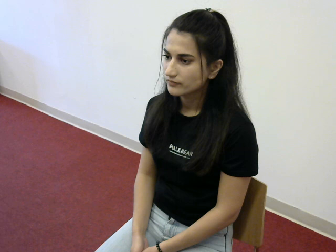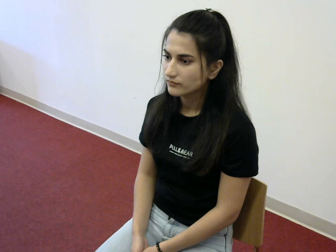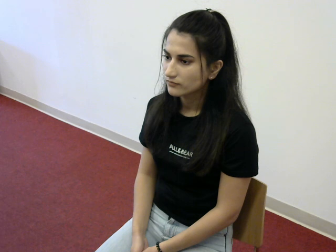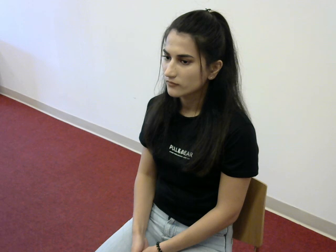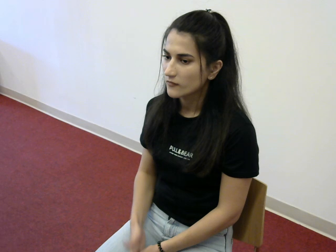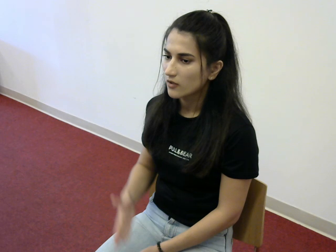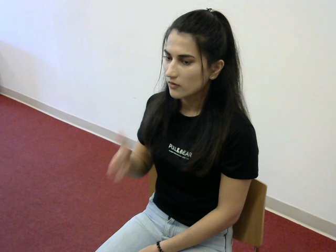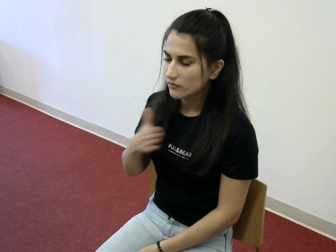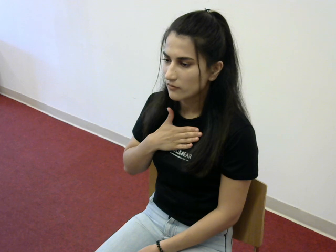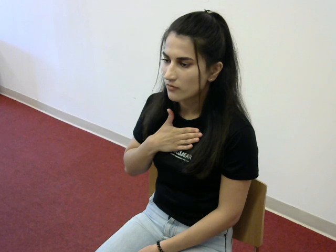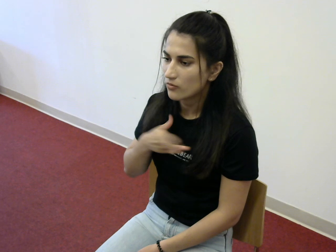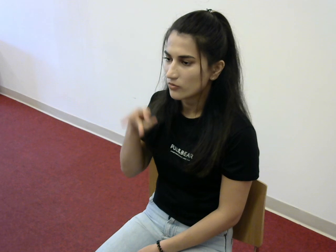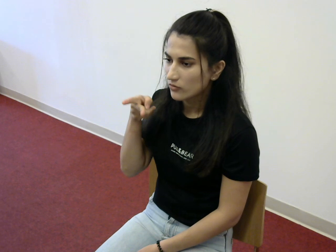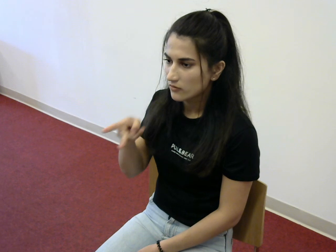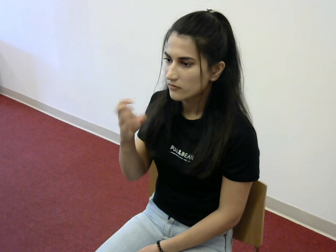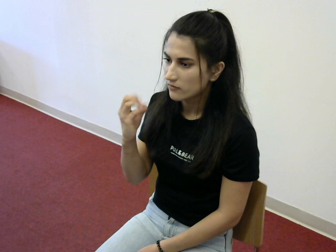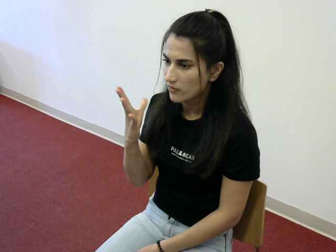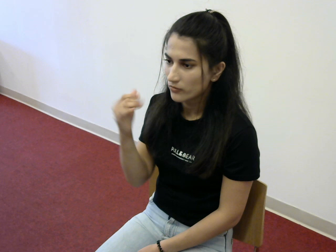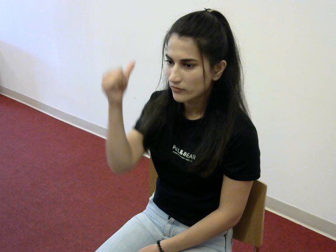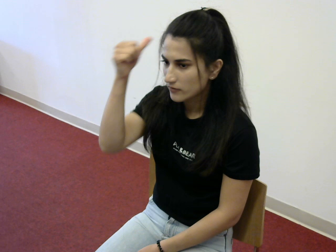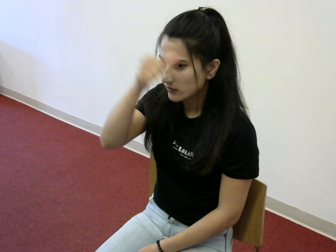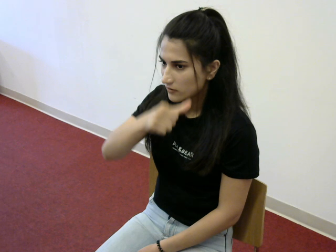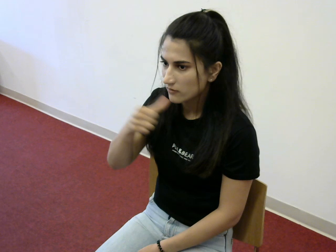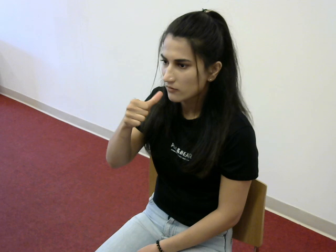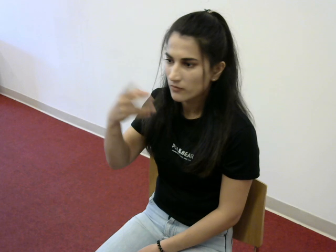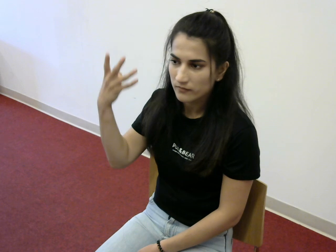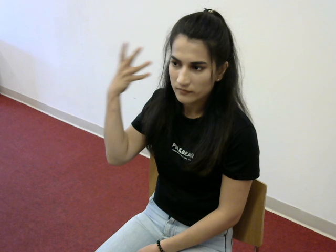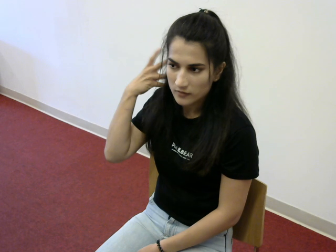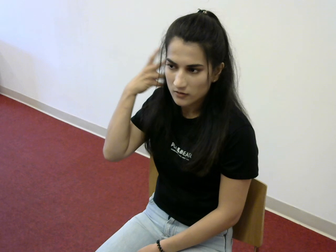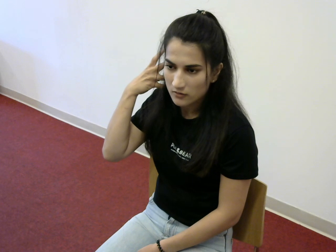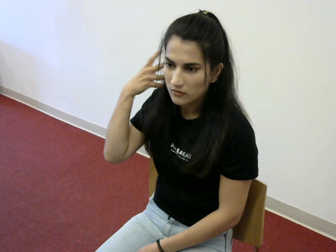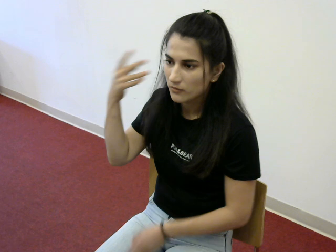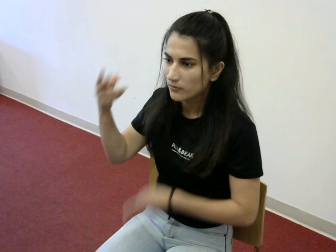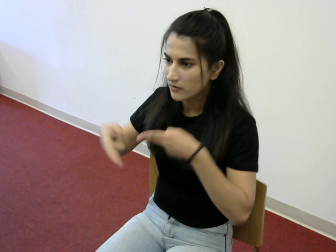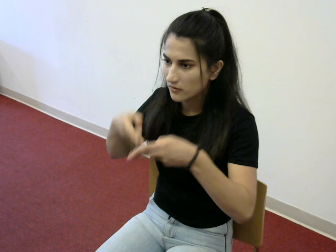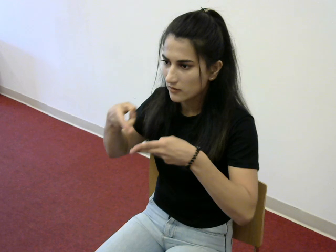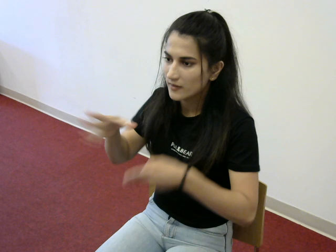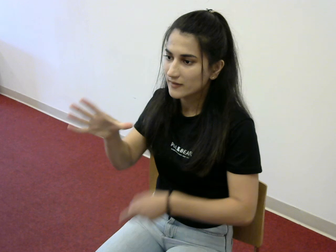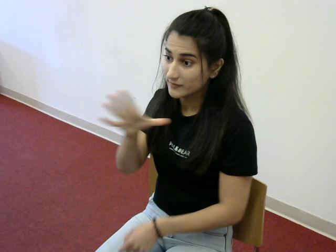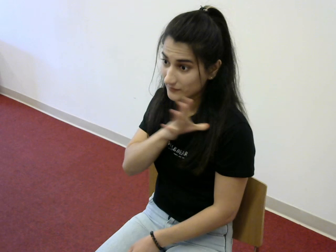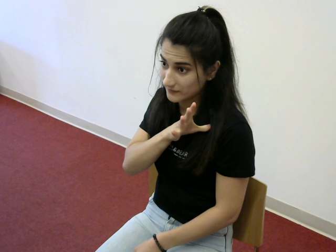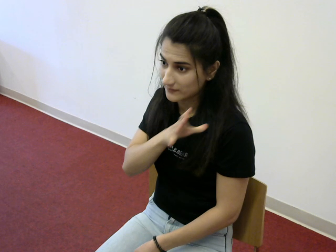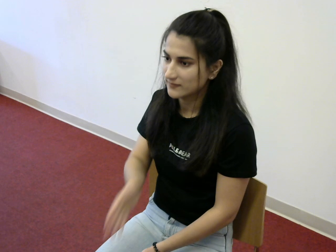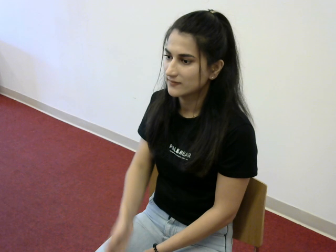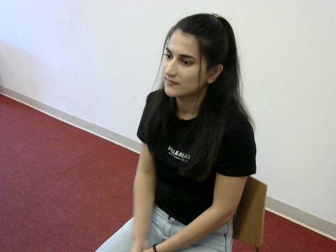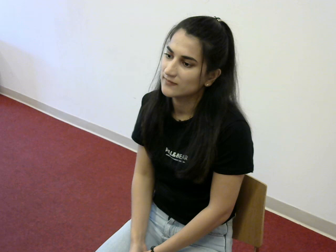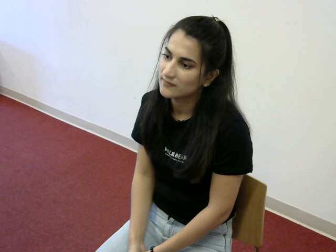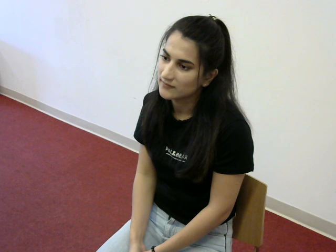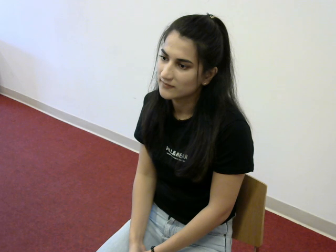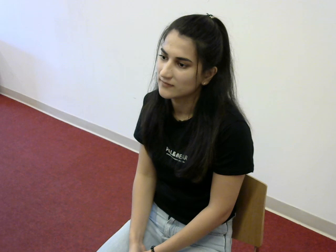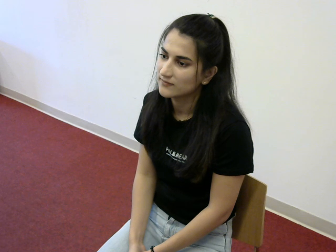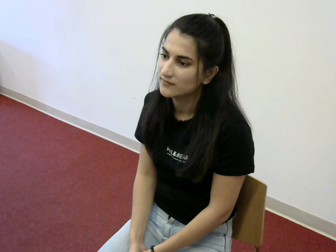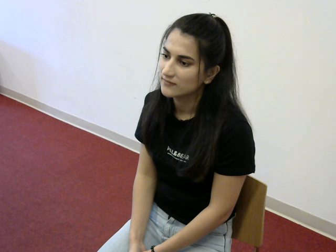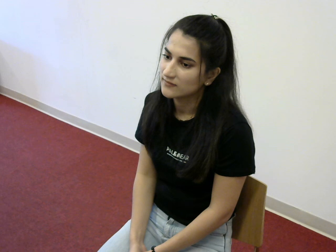Mən 2015-ci ildə koxlear implant əməliyyatı keçirmişəm